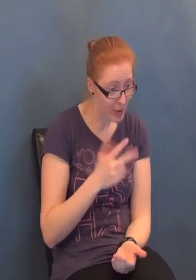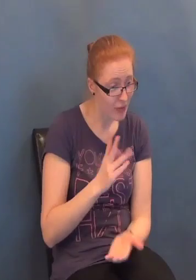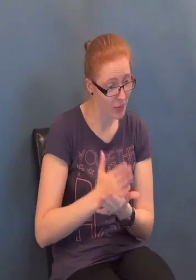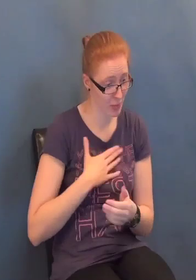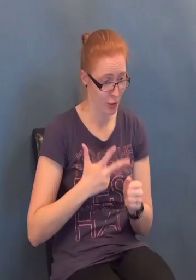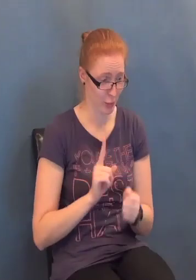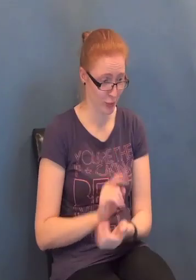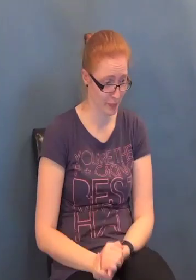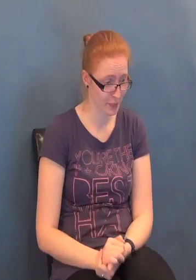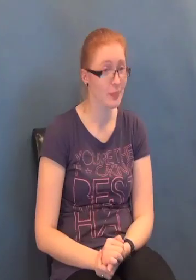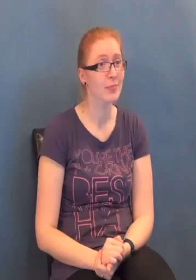Nie mam dwóch godzin, tylko trzydzieści minut.